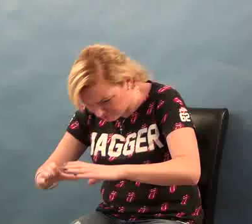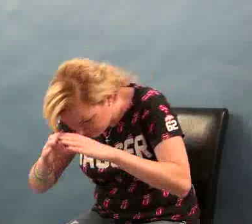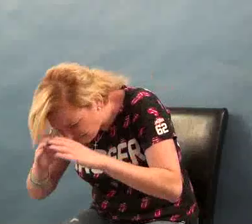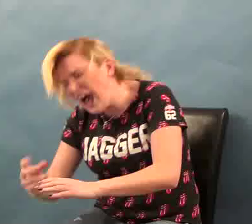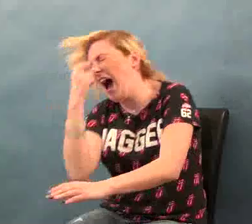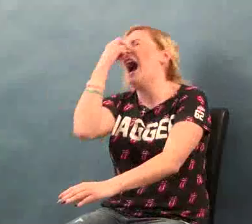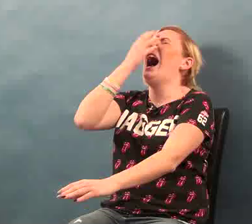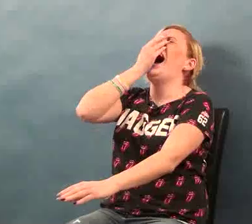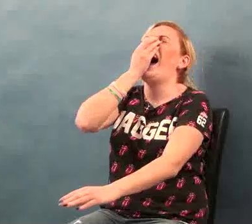Coś go ugryzło w nos.